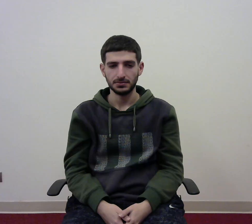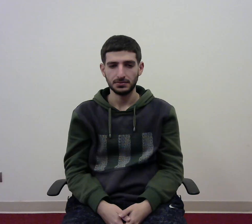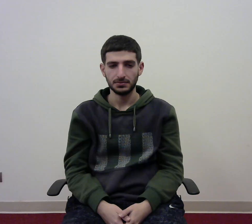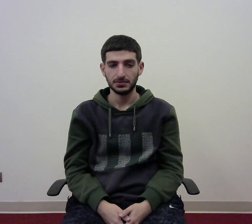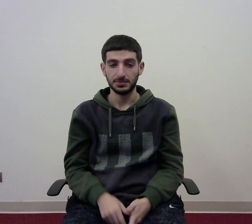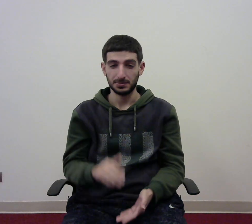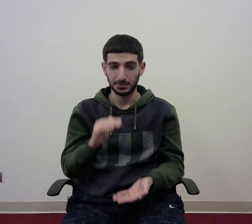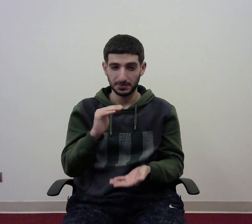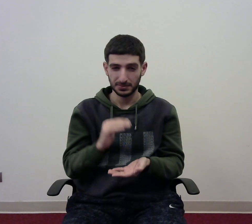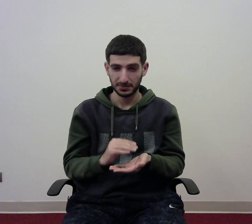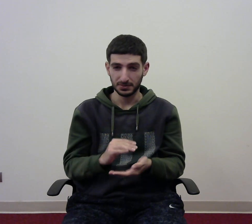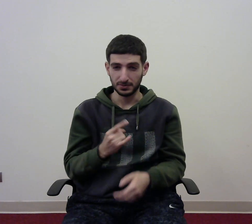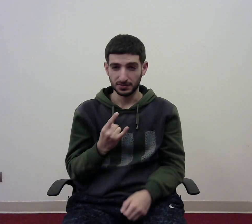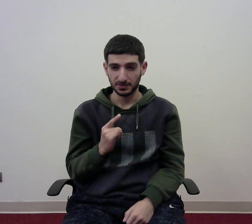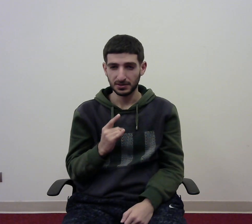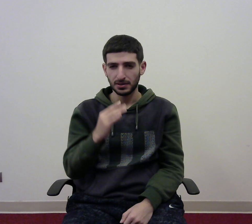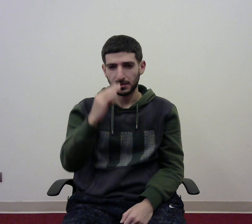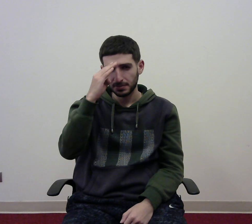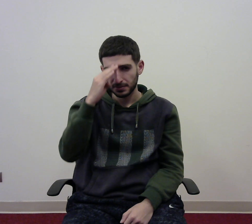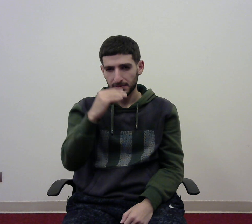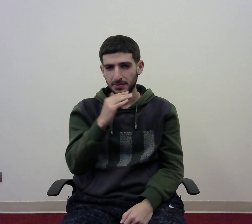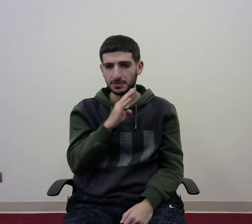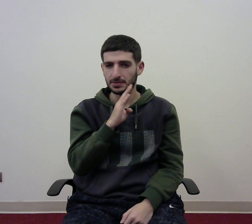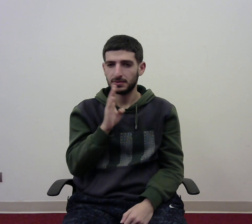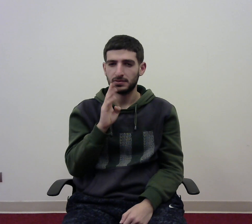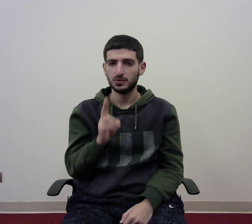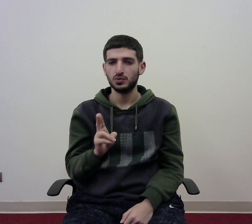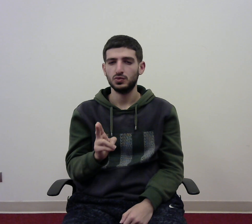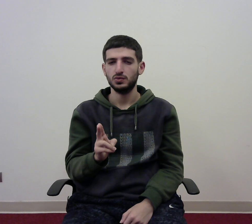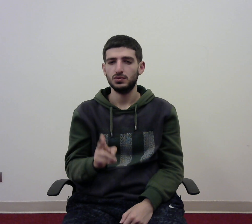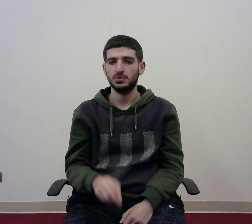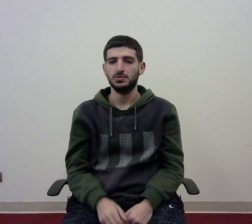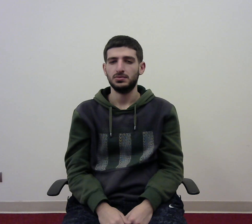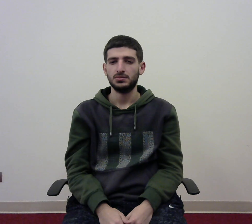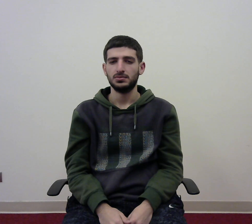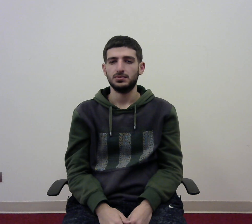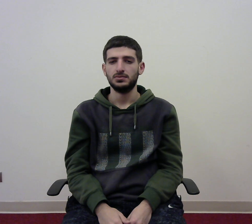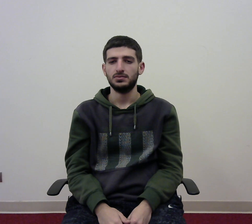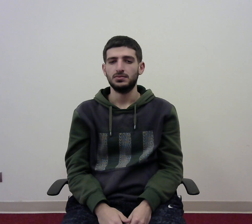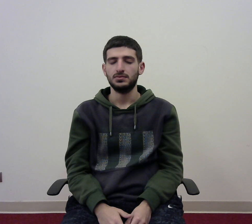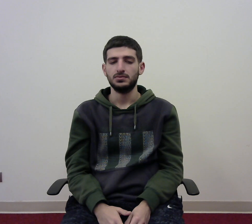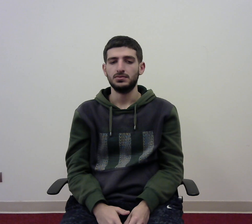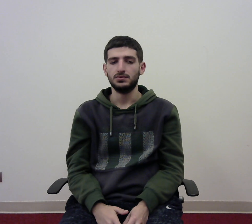Körpə uşağın valideyni kimdir?